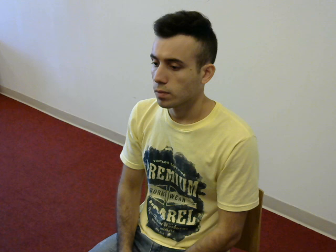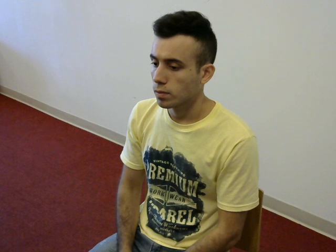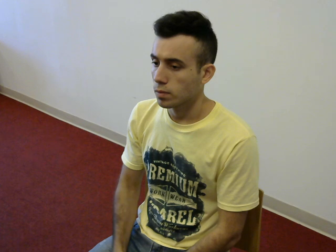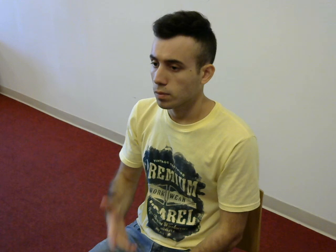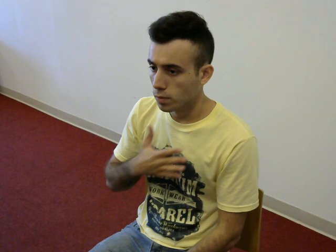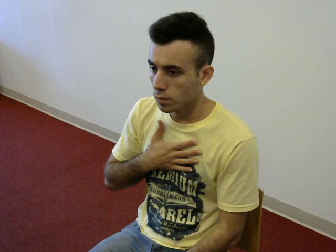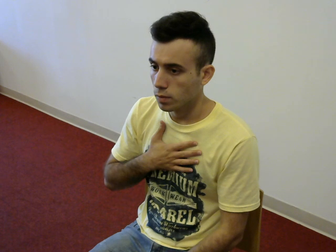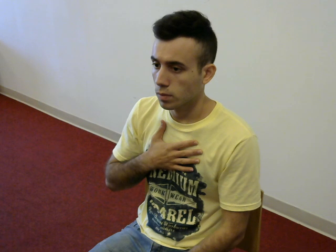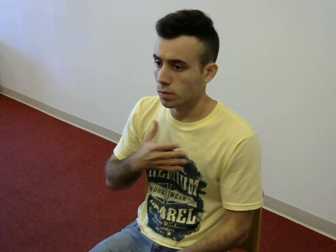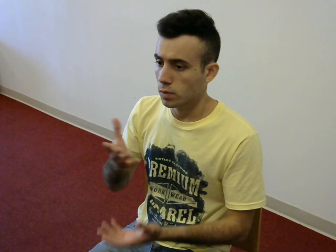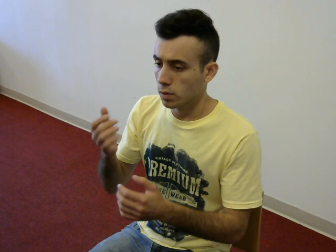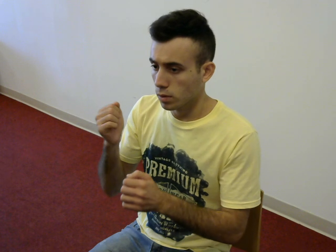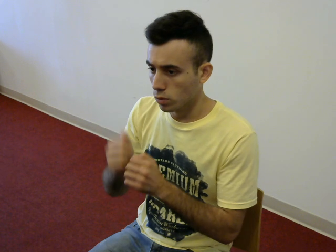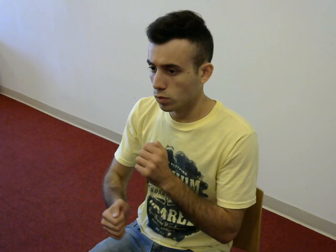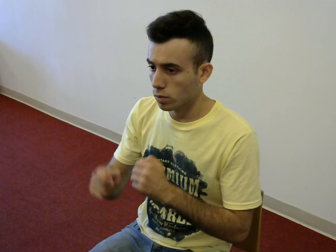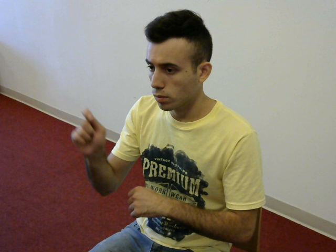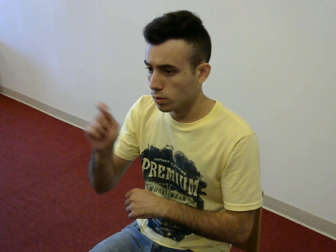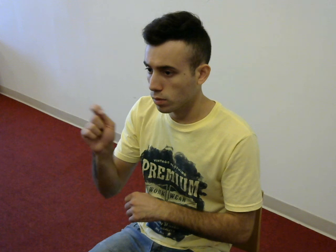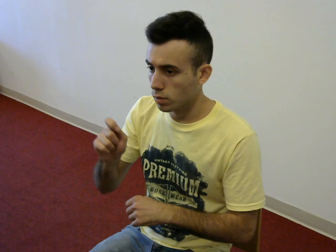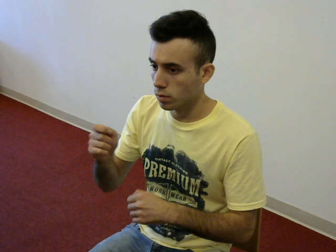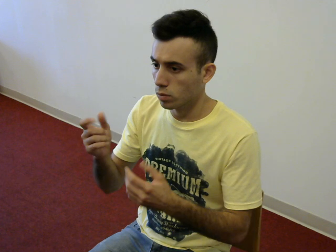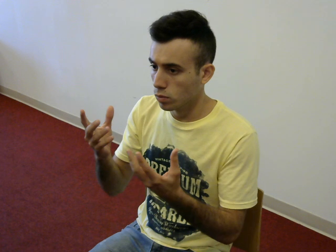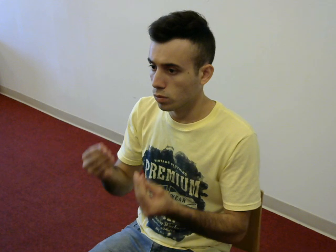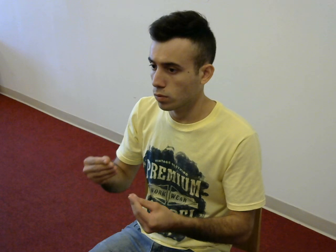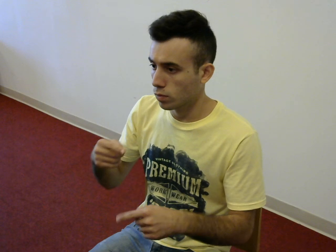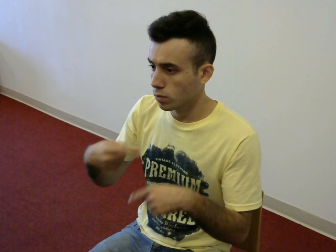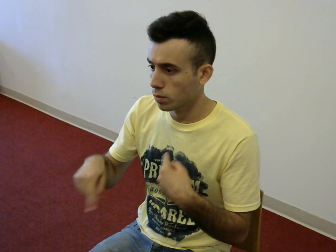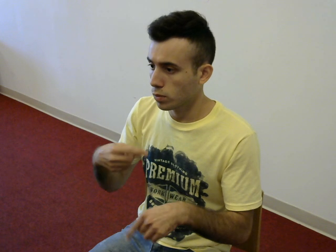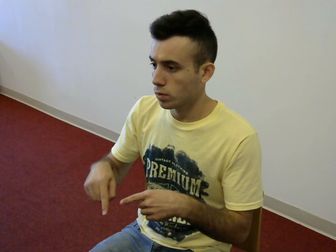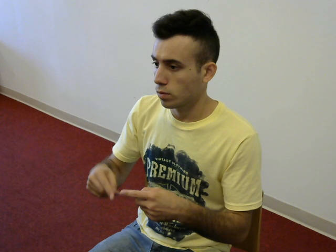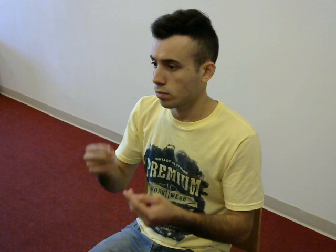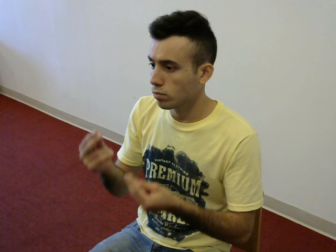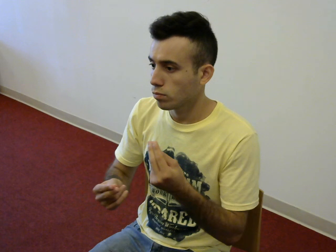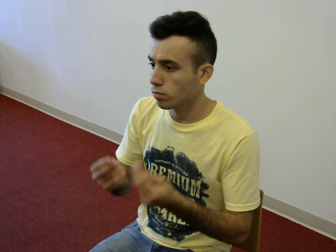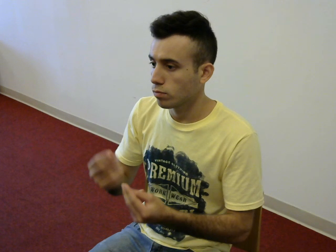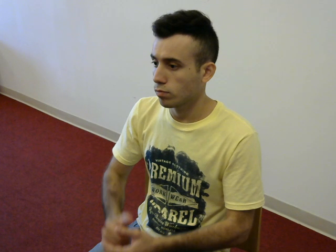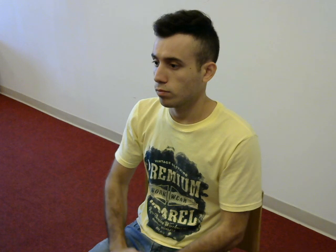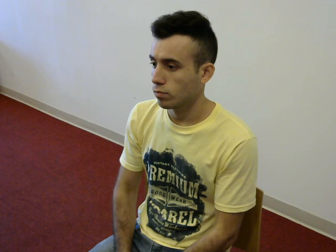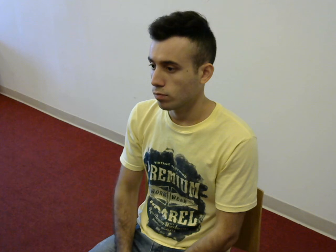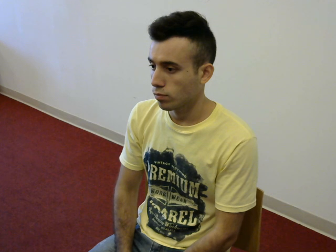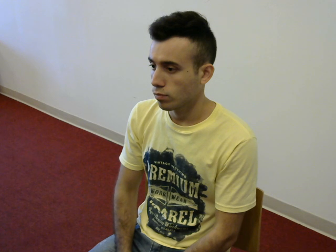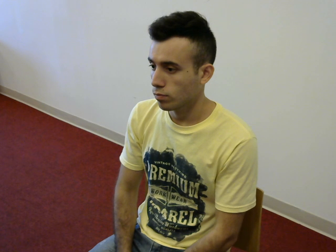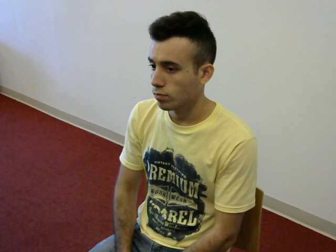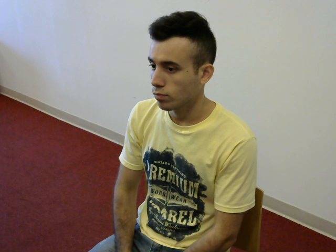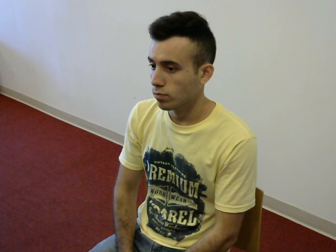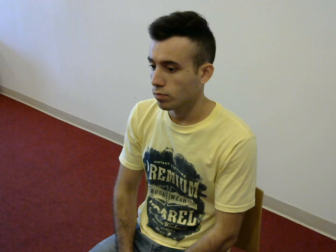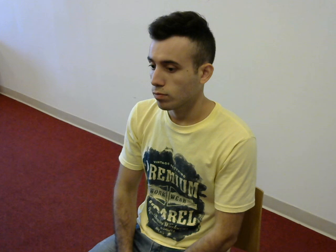Biz hər bazar günü futbol oynayırıq